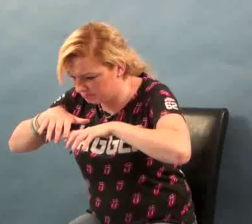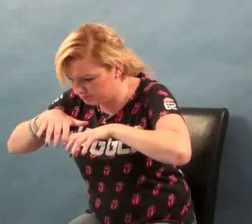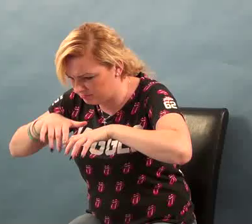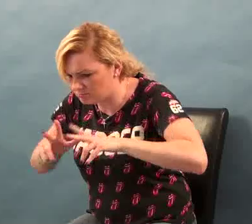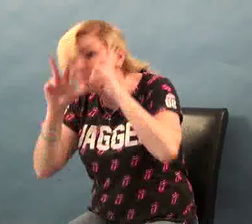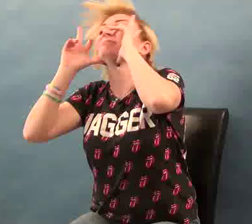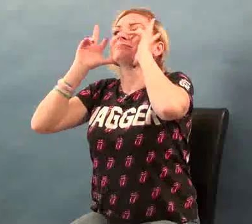To coś zahaczyło o twarz chłopca.